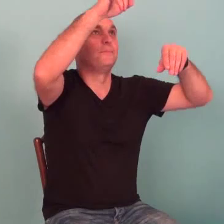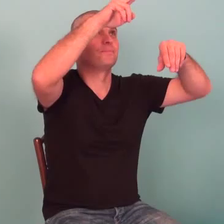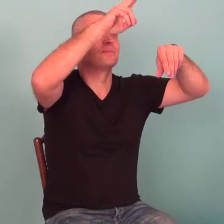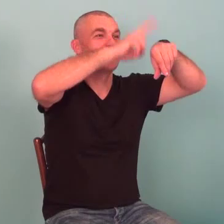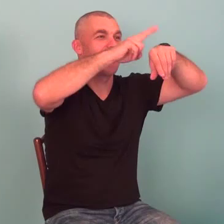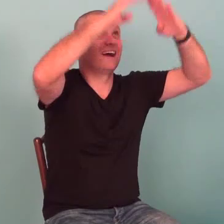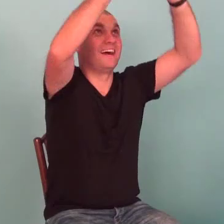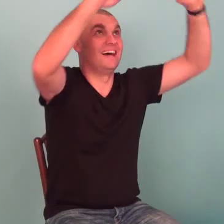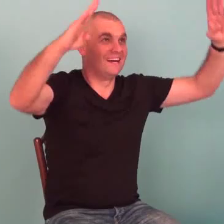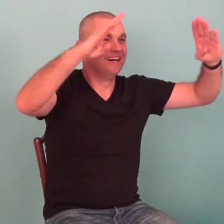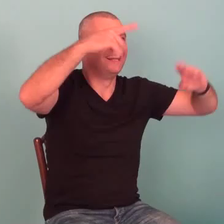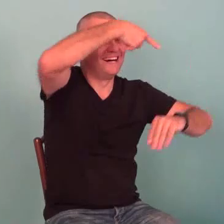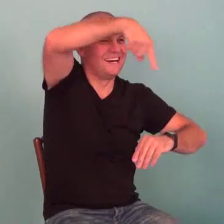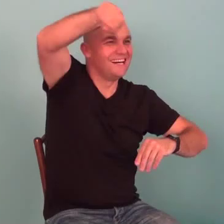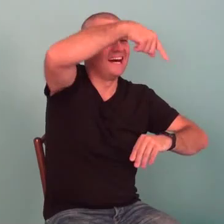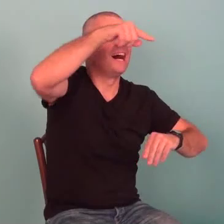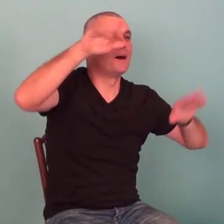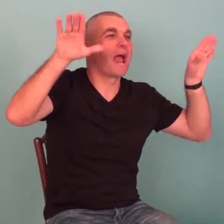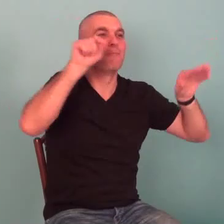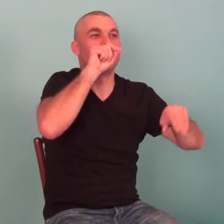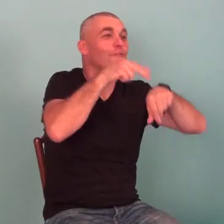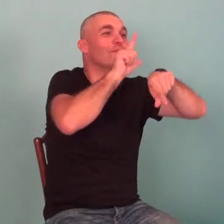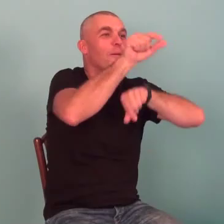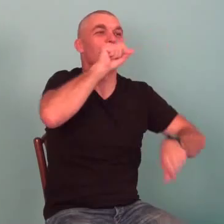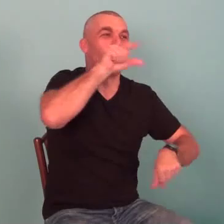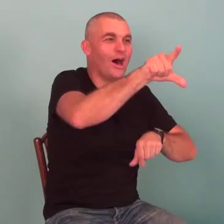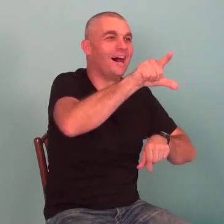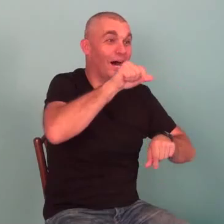Na ścianie wisi zegar z kukułką.